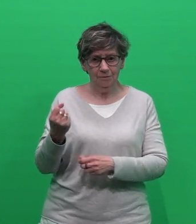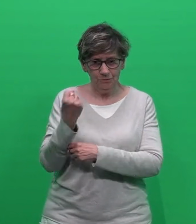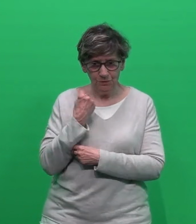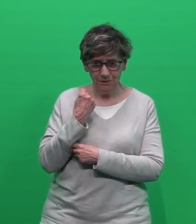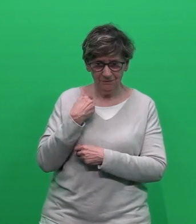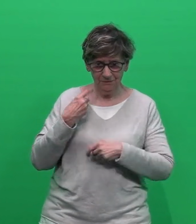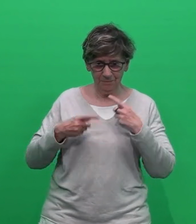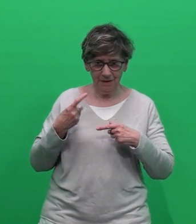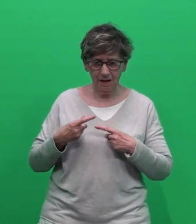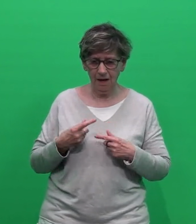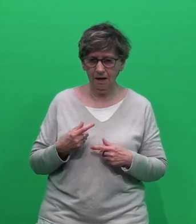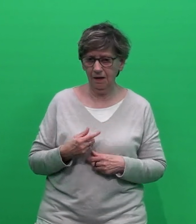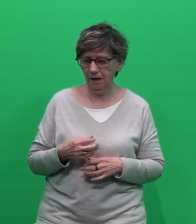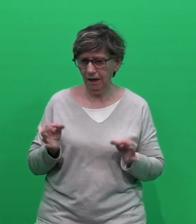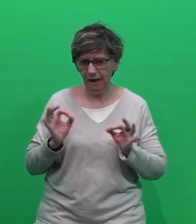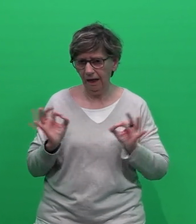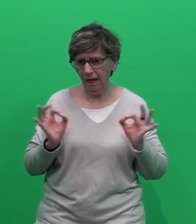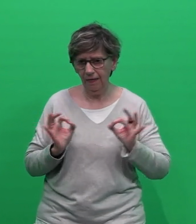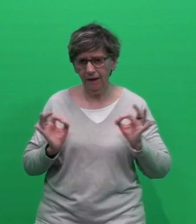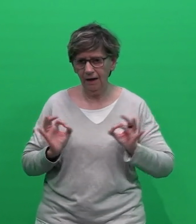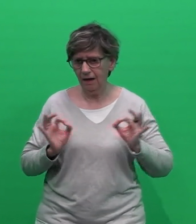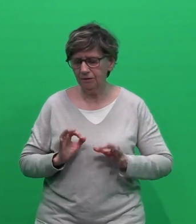No vaig tenir cap recolzament de la família.